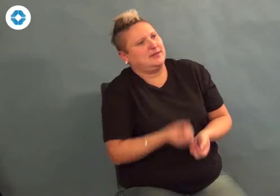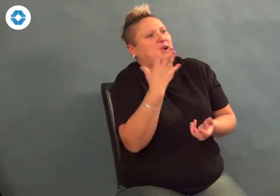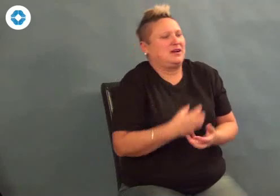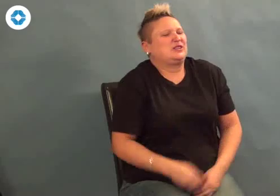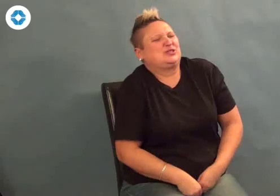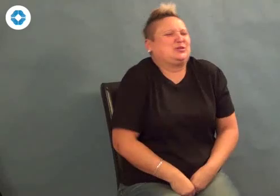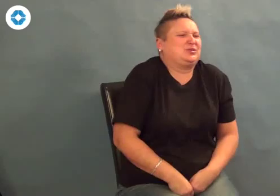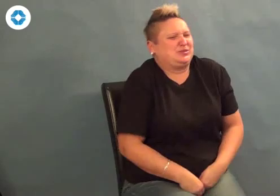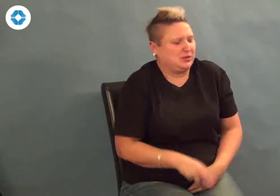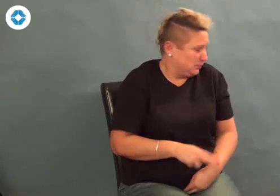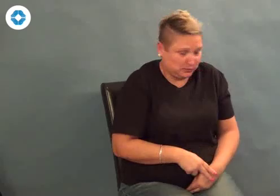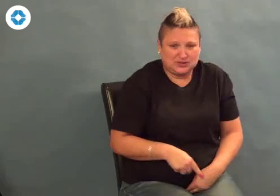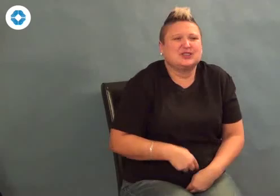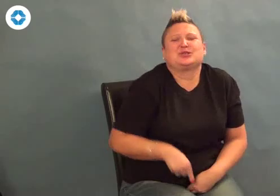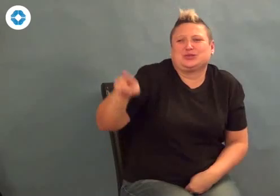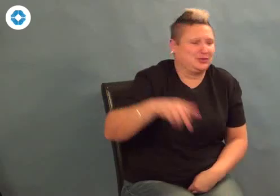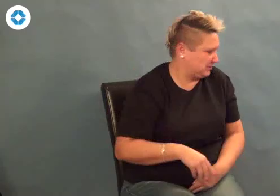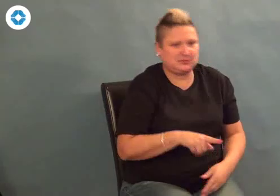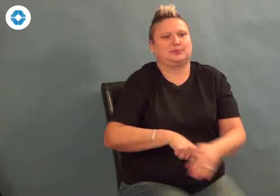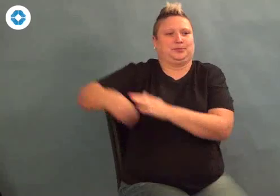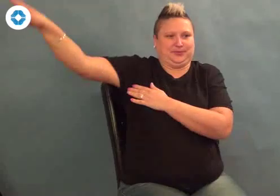Chłopiec udaje, że chce mu się siku i szybko ucieka.